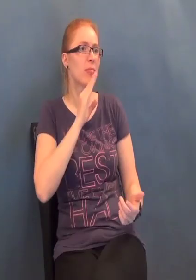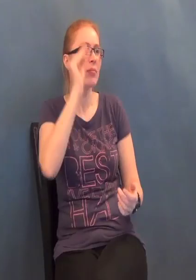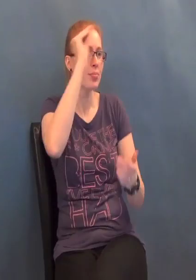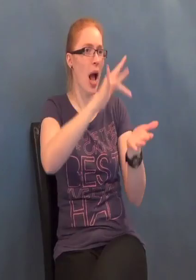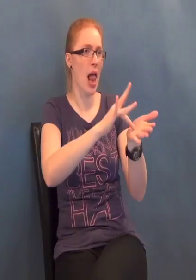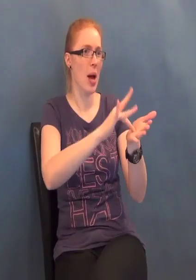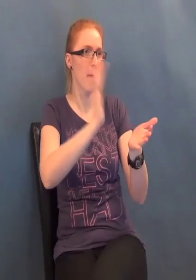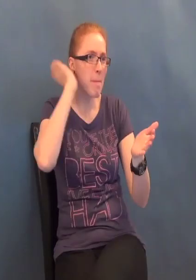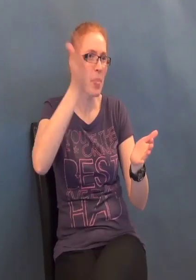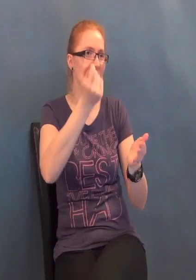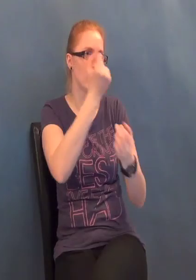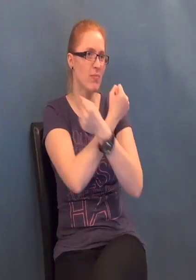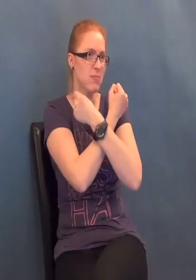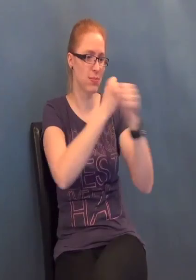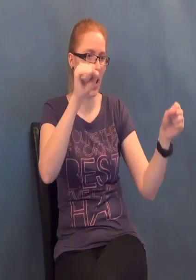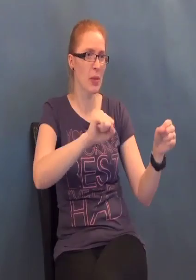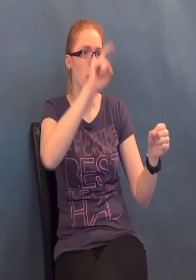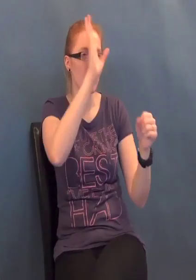Alarmuje, że za chwilę wybuchnie bomba atomowa.